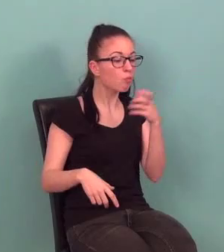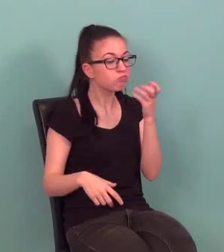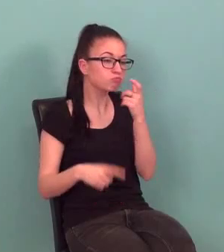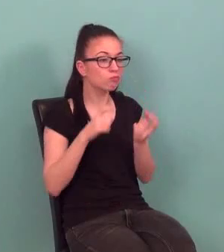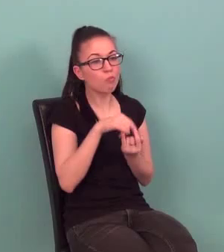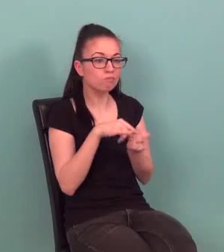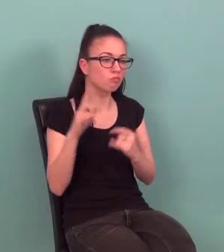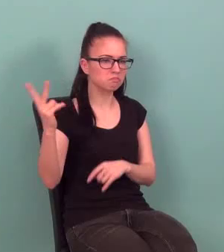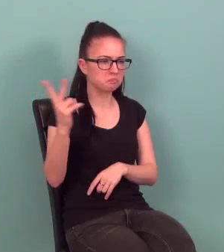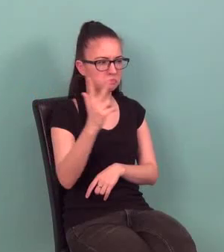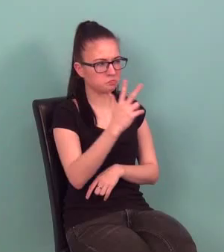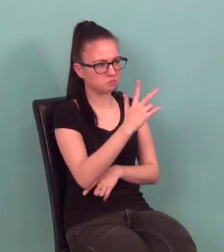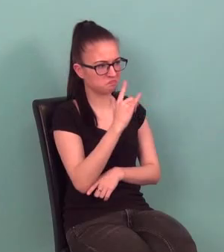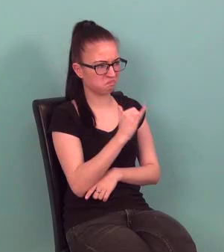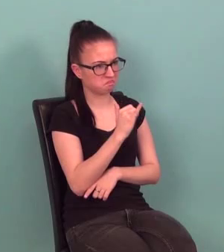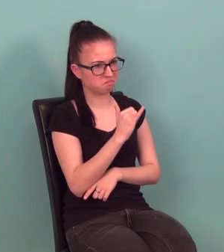Żują je w ustach i przechodzą obok zastanawiającego się mężczyzny.